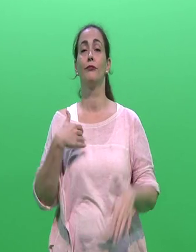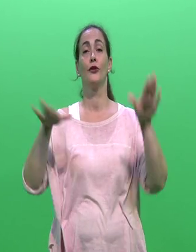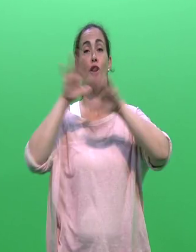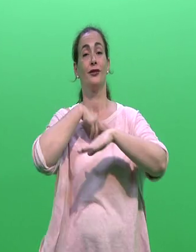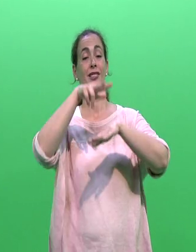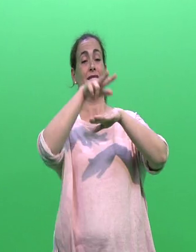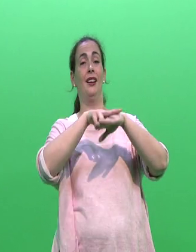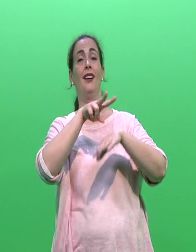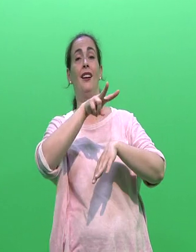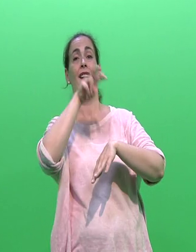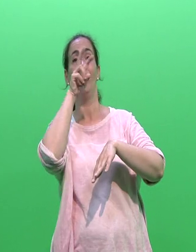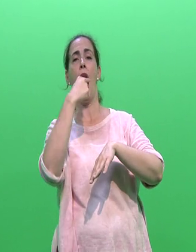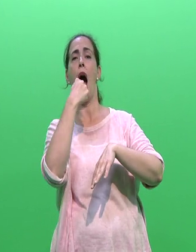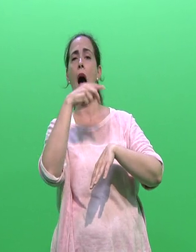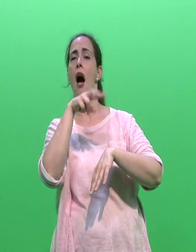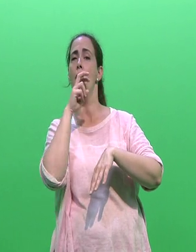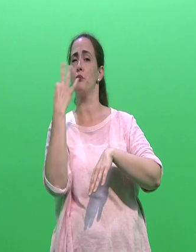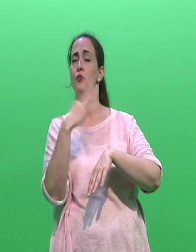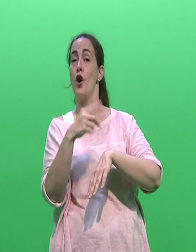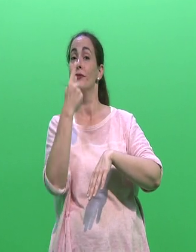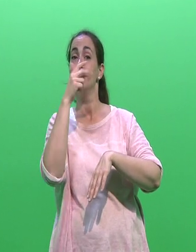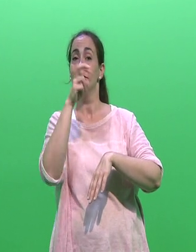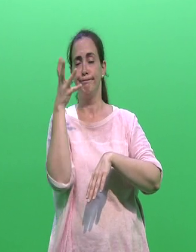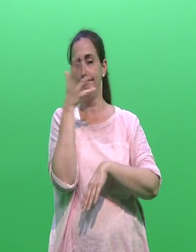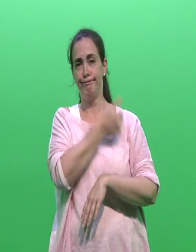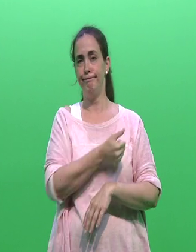A la nit, quan soc al llit, puc respirar bé per la boca, però no puc respirar pel nas.